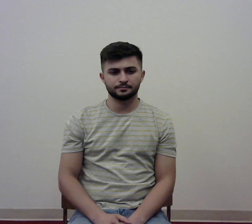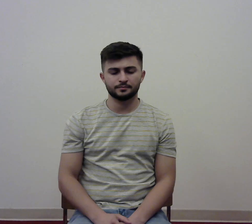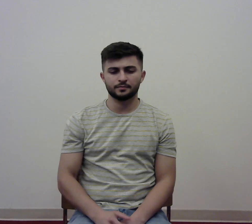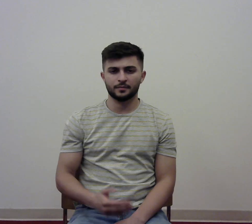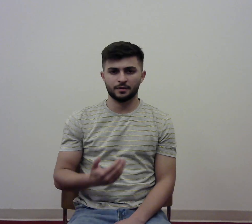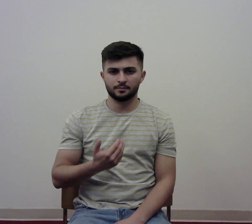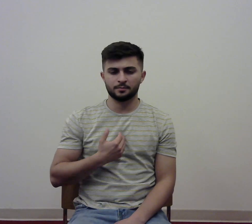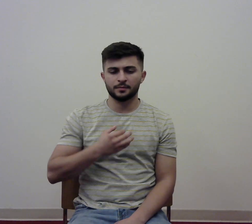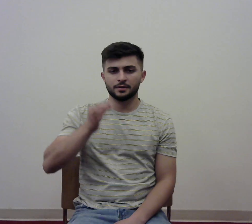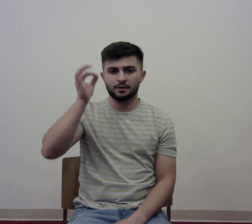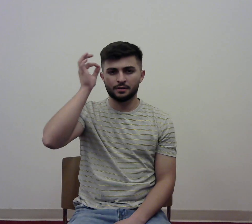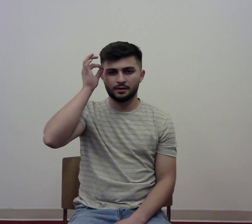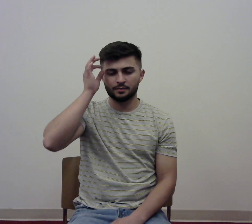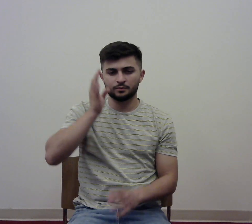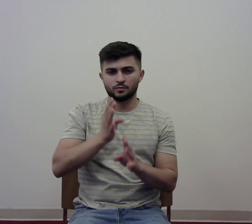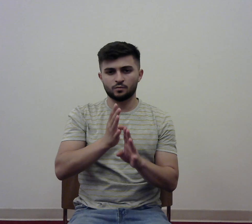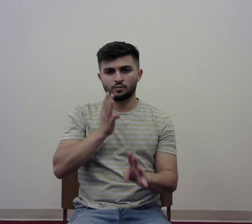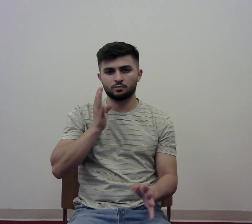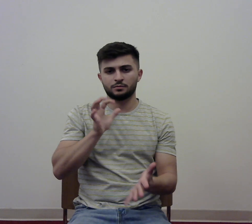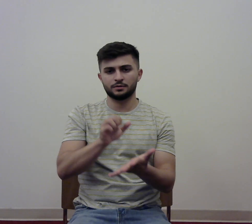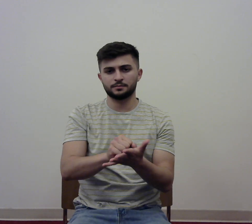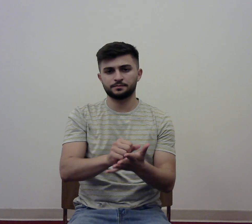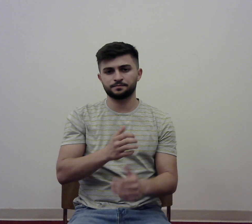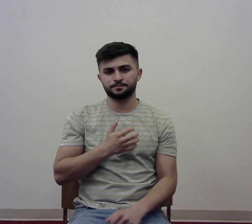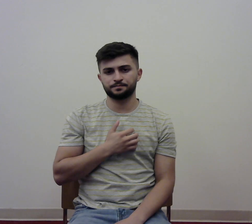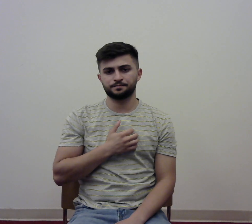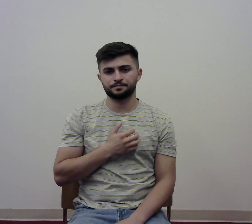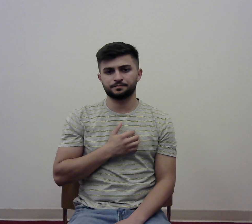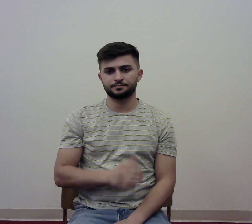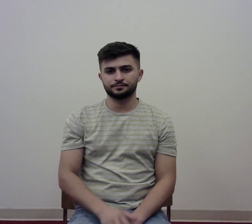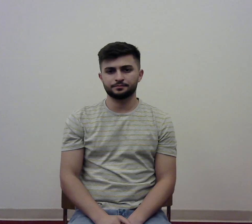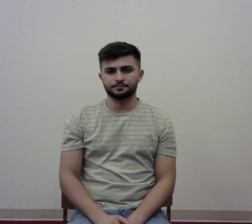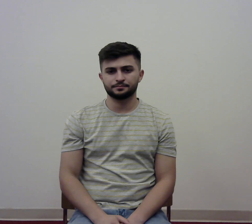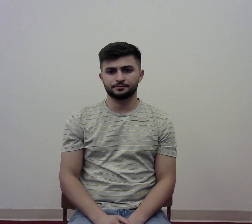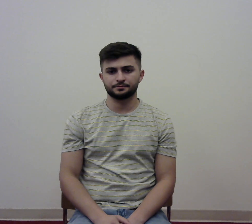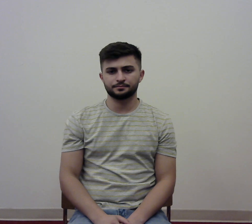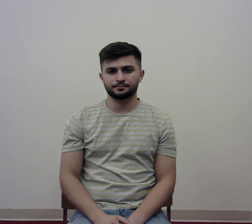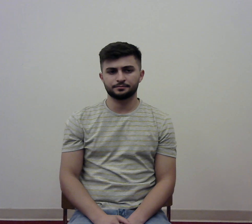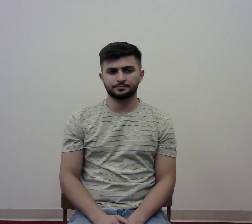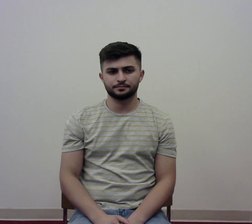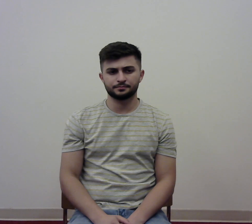Mən həkimin qəbuluna yazılmaq istəyirəm